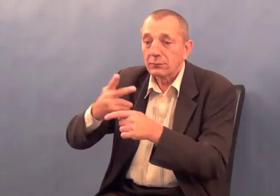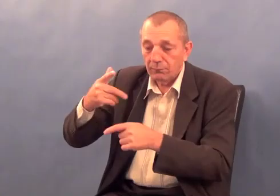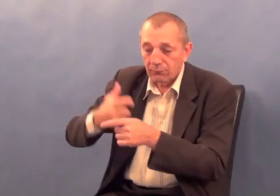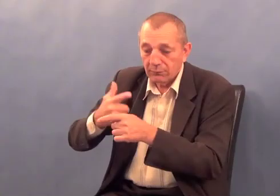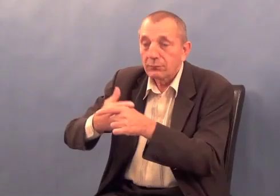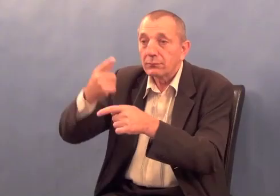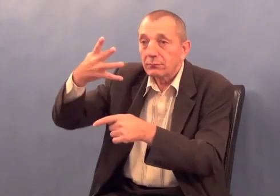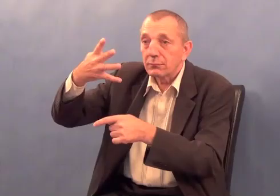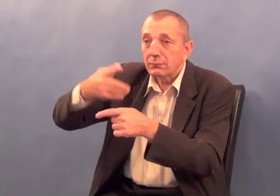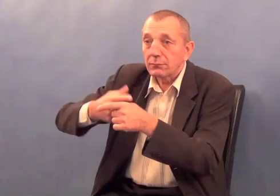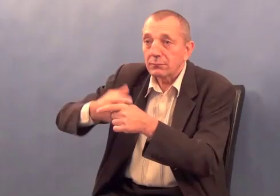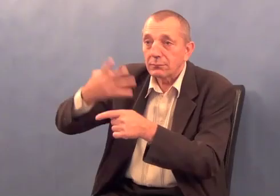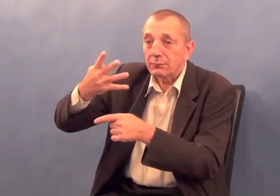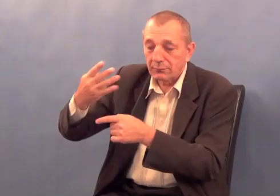Dwudziesty czwarty, dwudziesty czwarty.